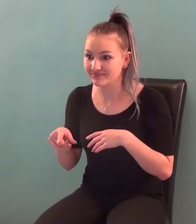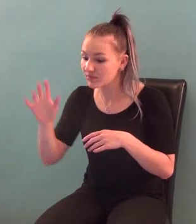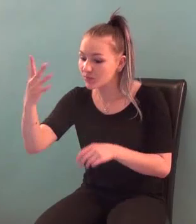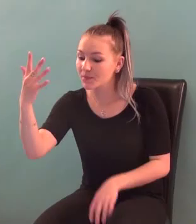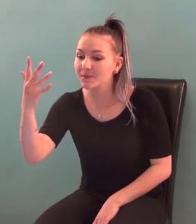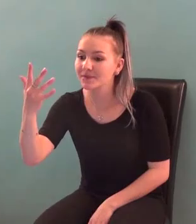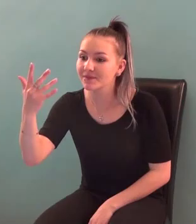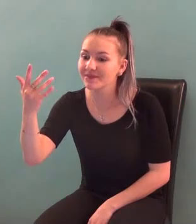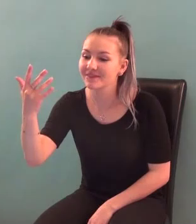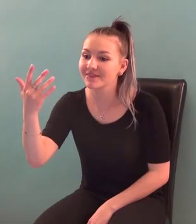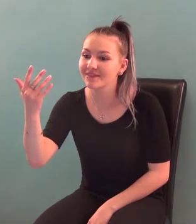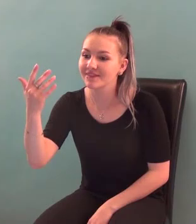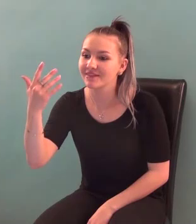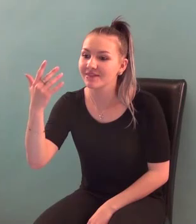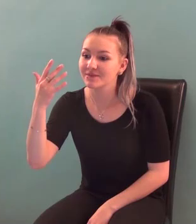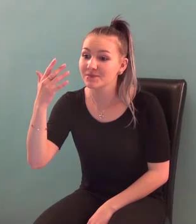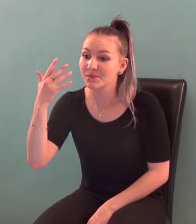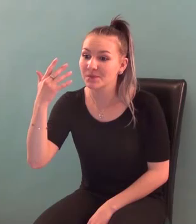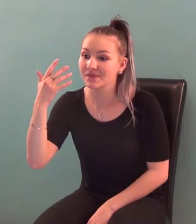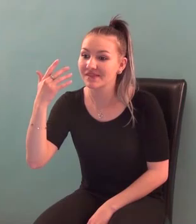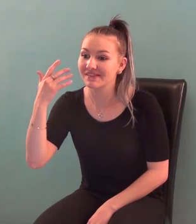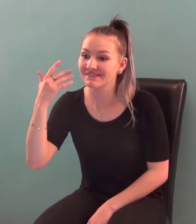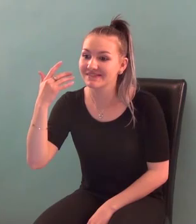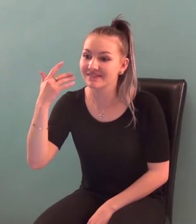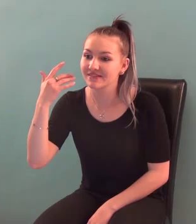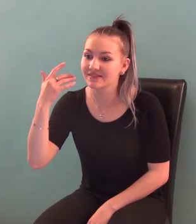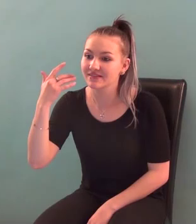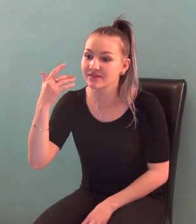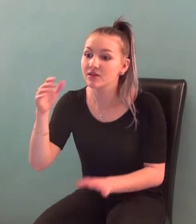Piątego.